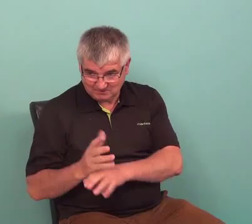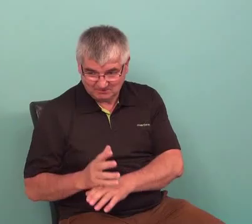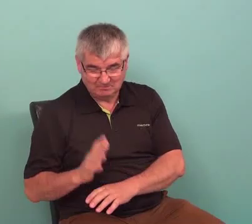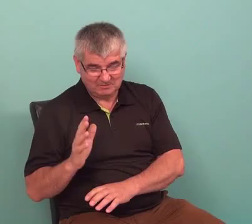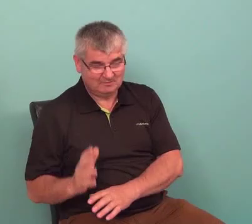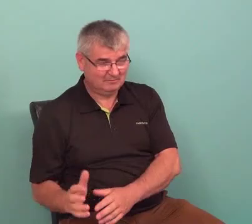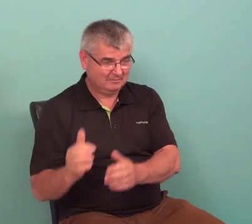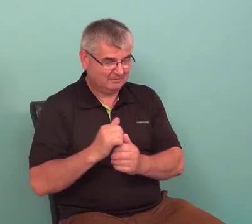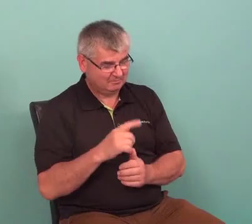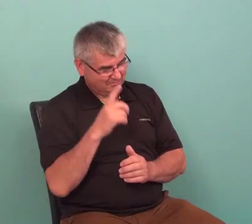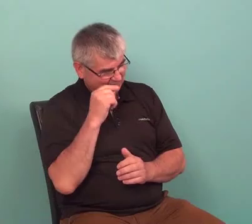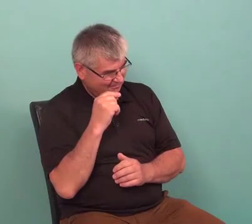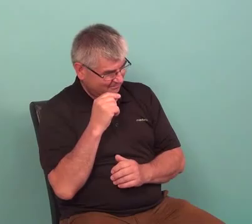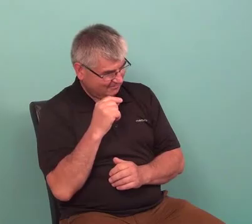Potem nakrywa się kołdrą i idzie spać.